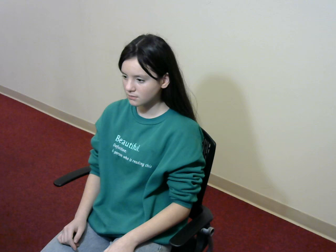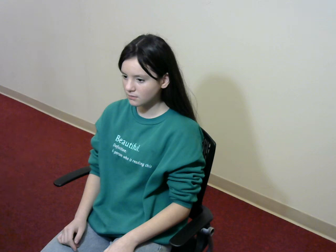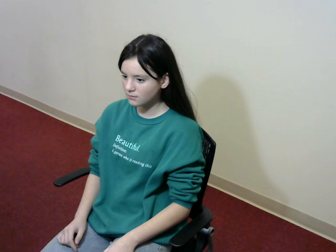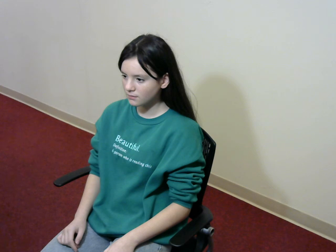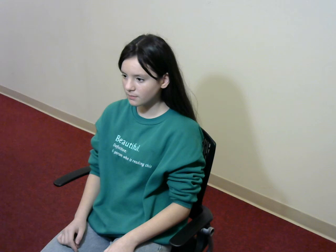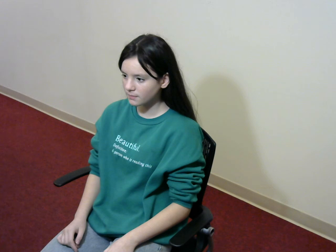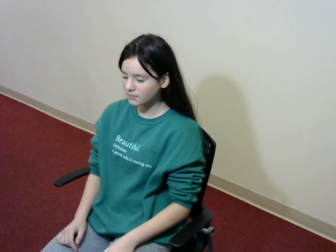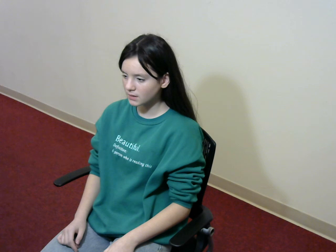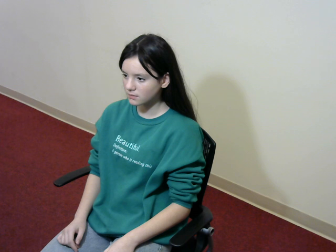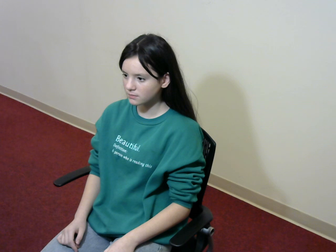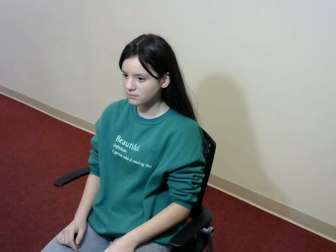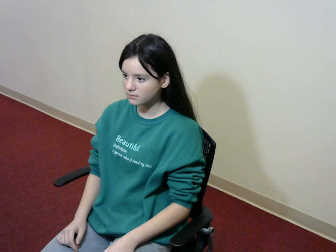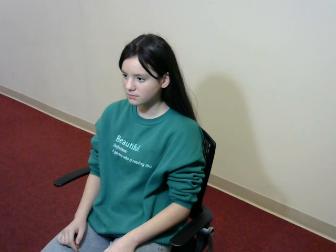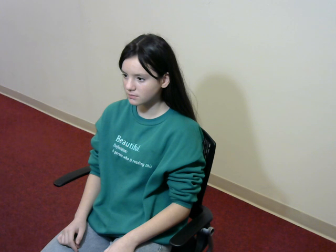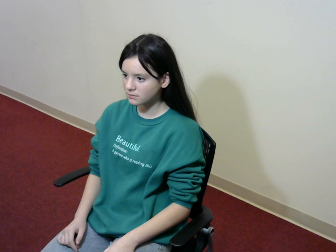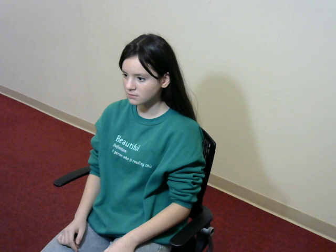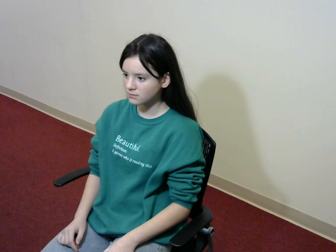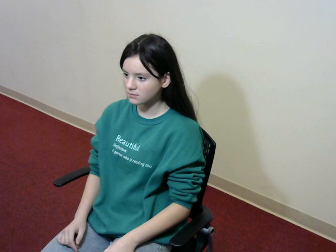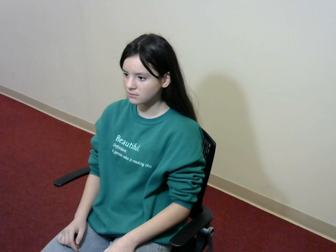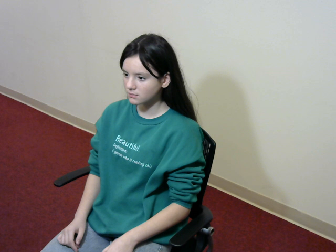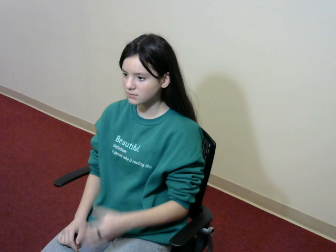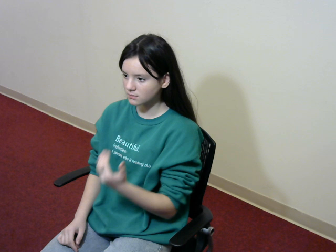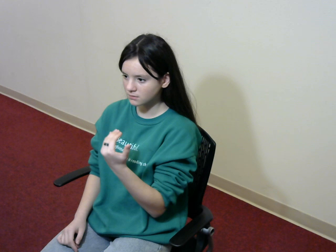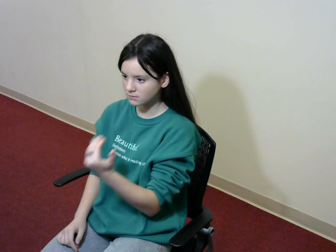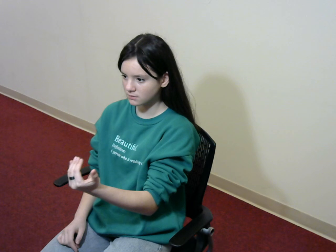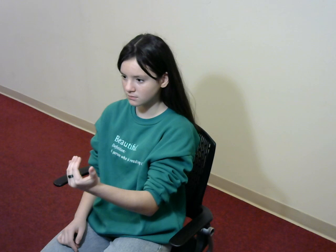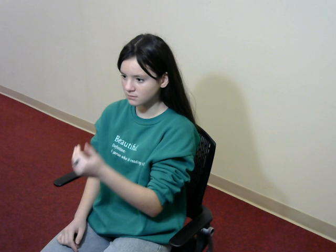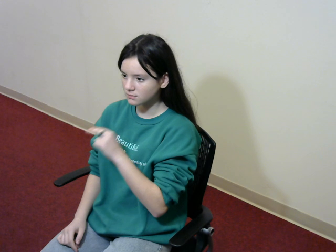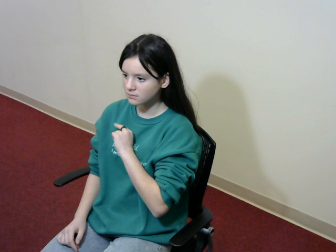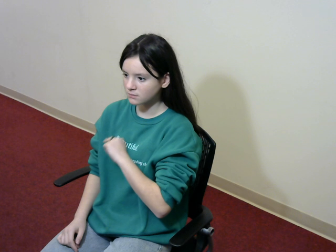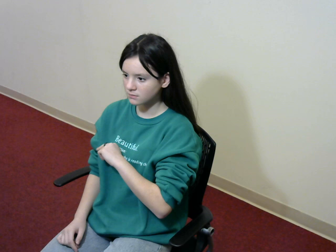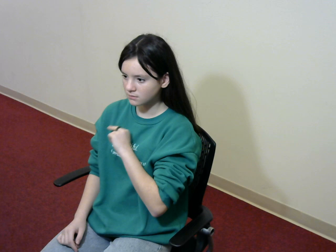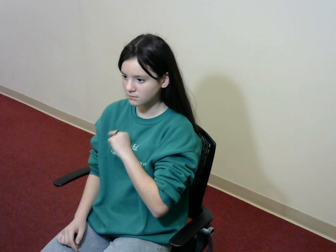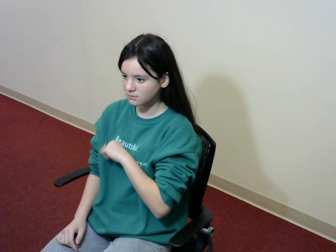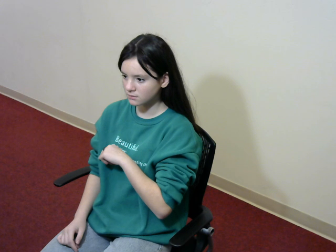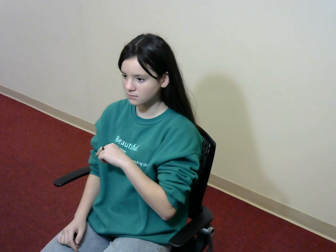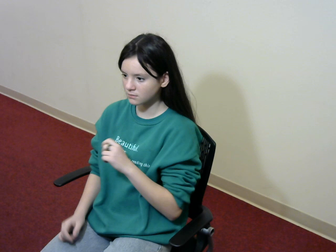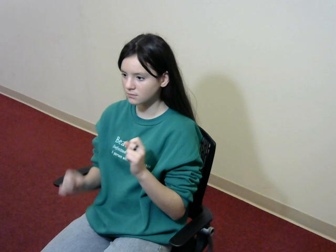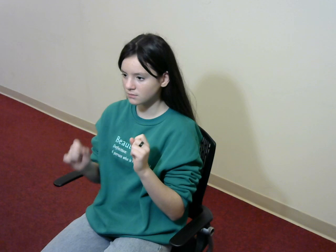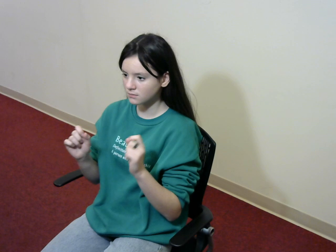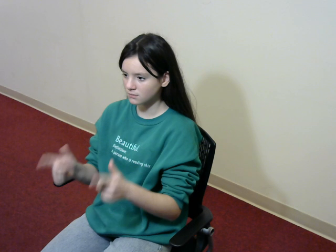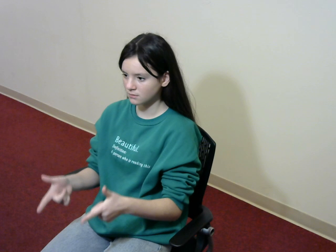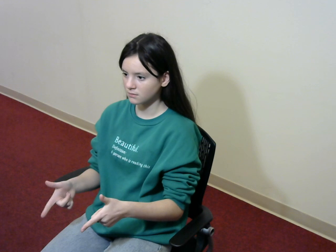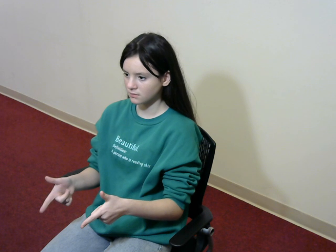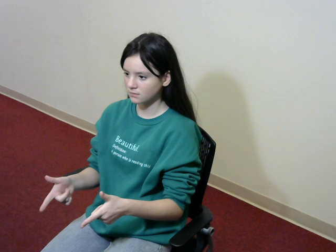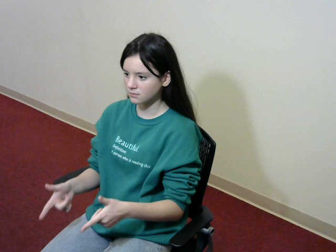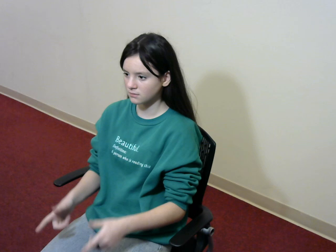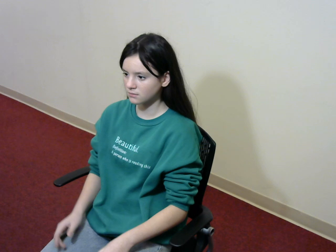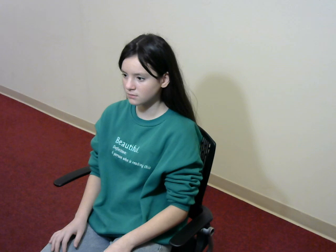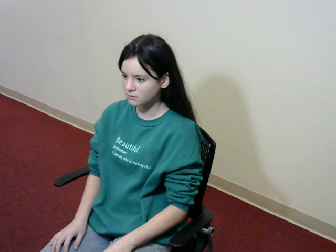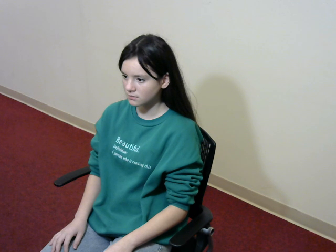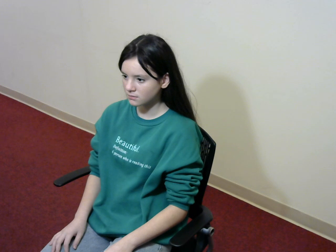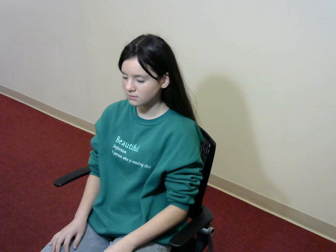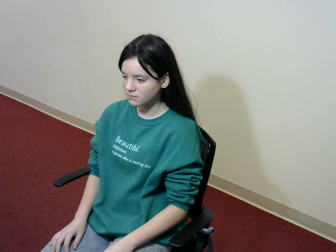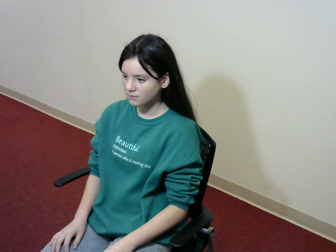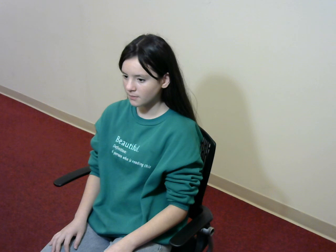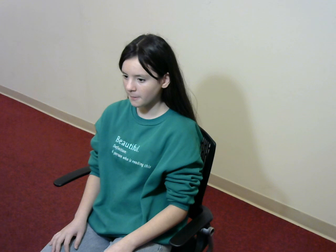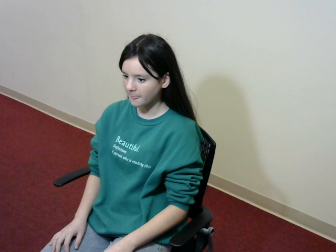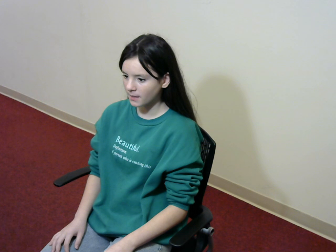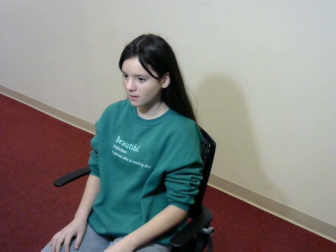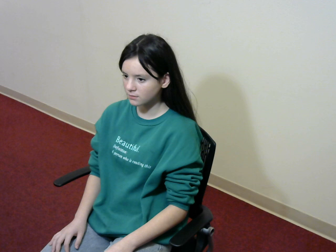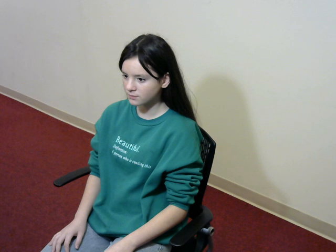Siz işdən razısınız?